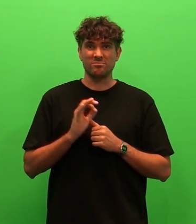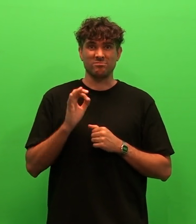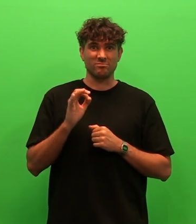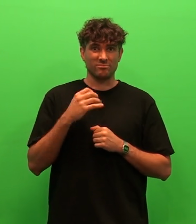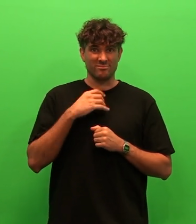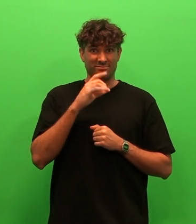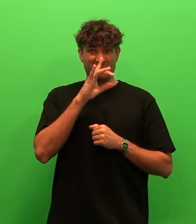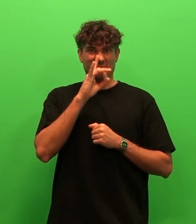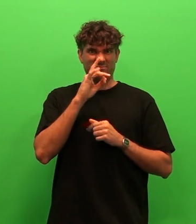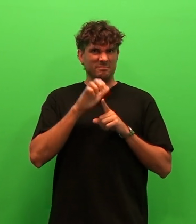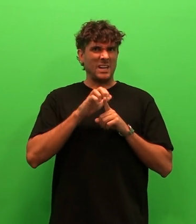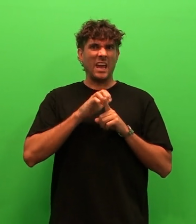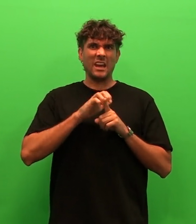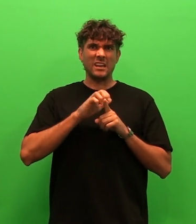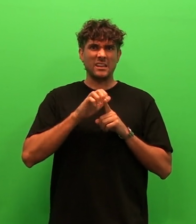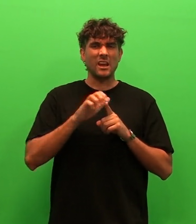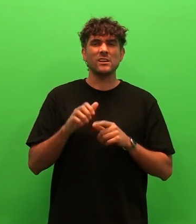Sí, em pica el penis.